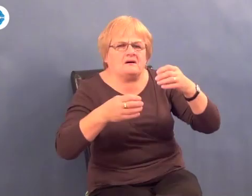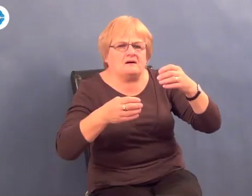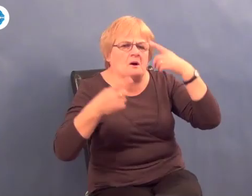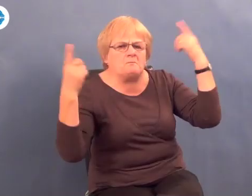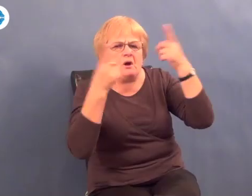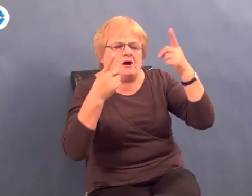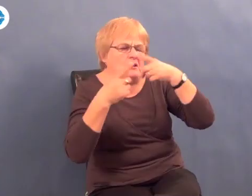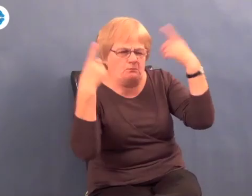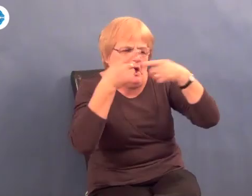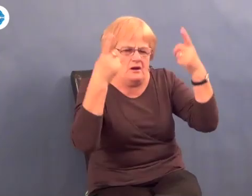Jest pogotowie.